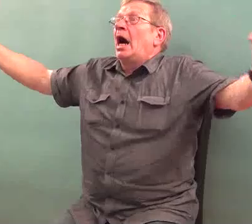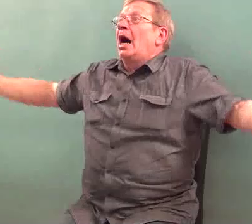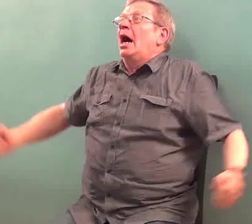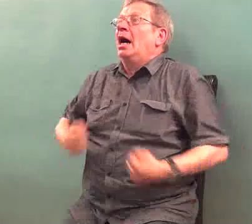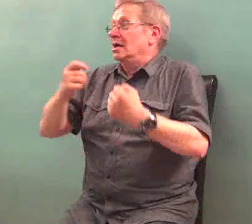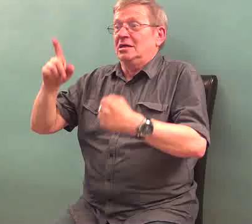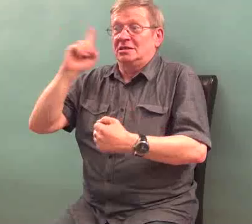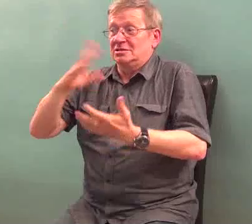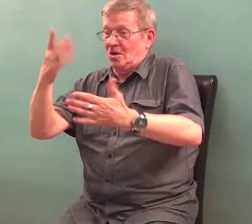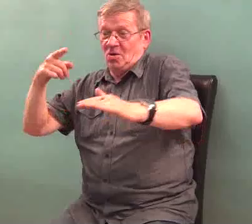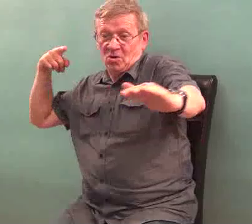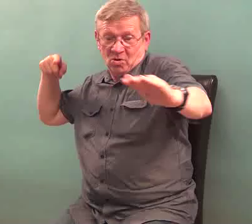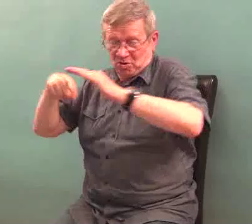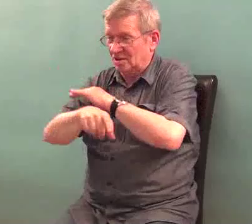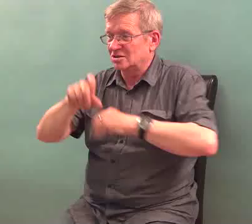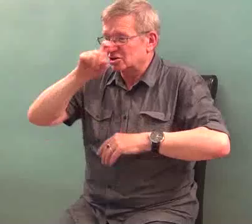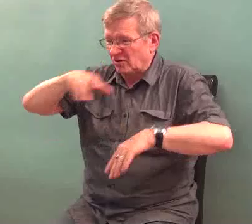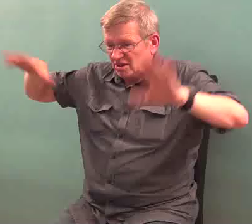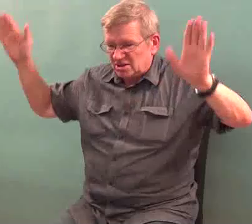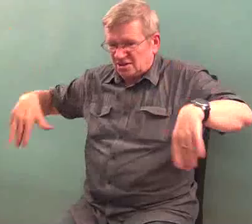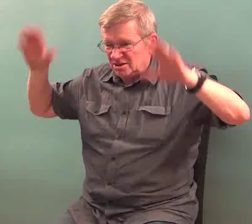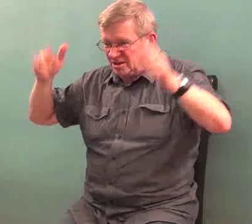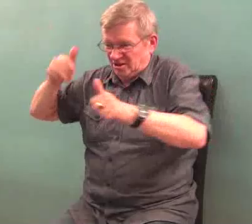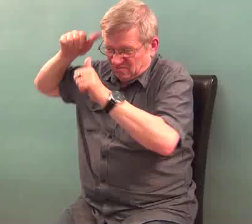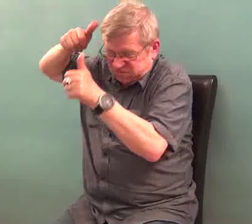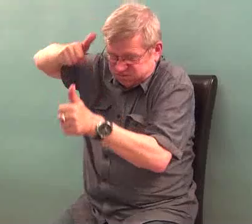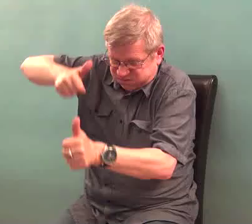Chłopiec chciał uciekać, a sowa leciała za nim.